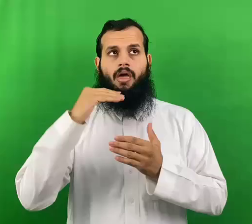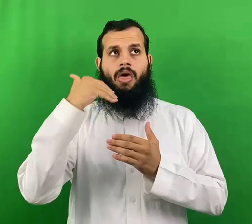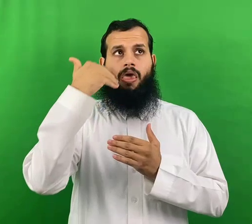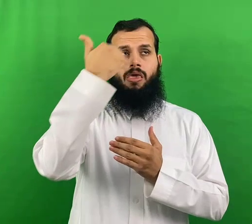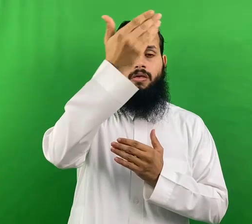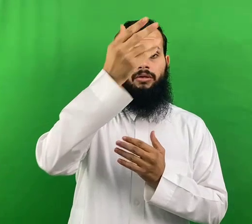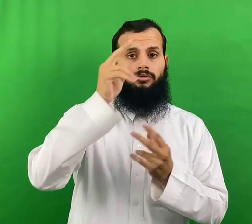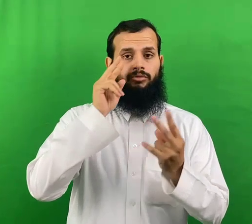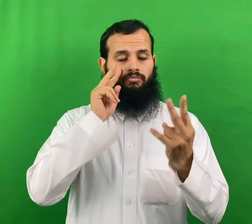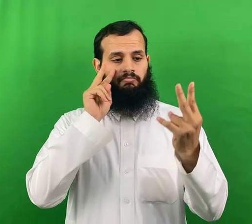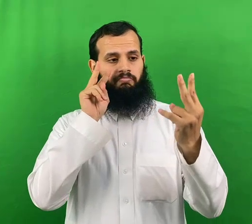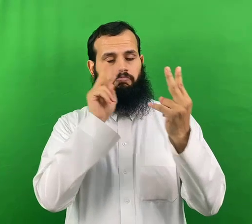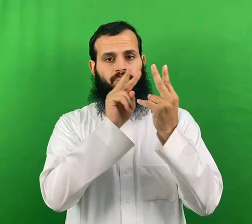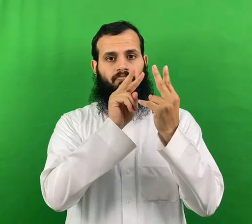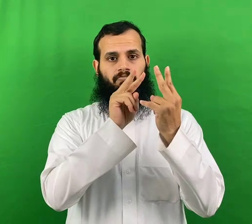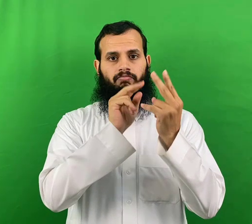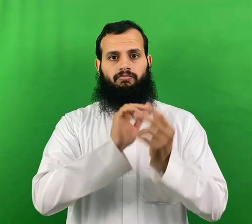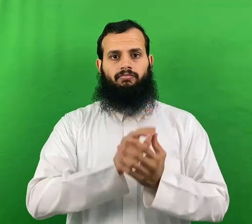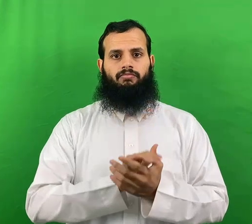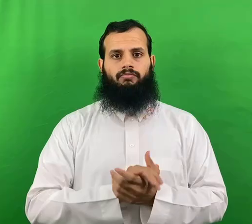حتى يرى